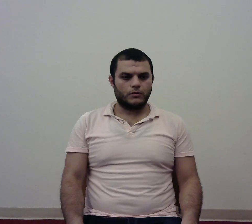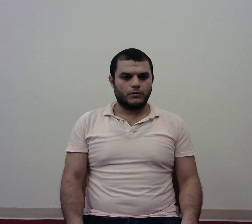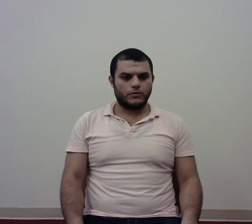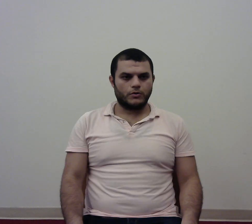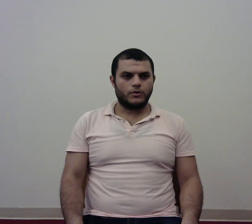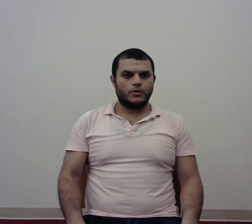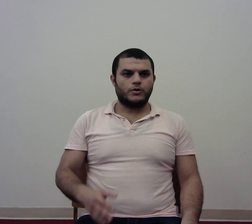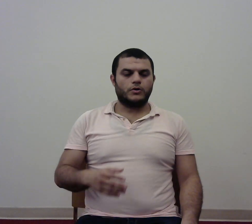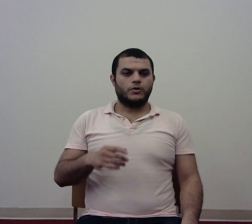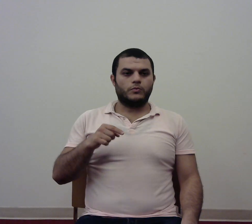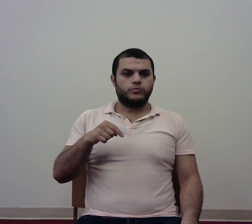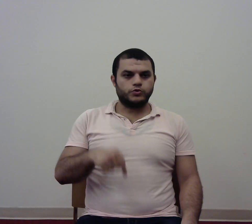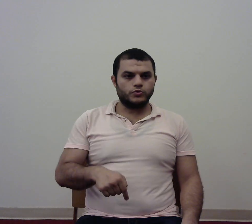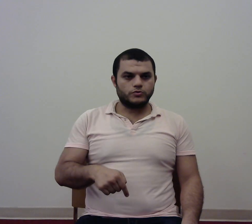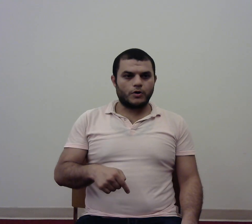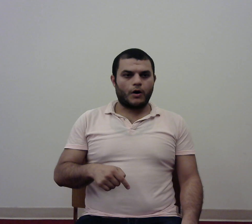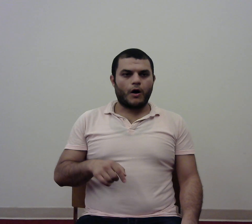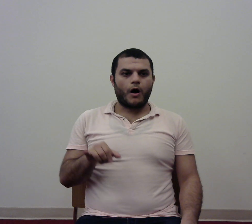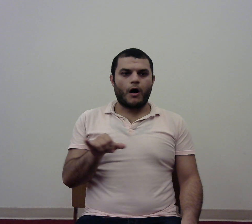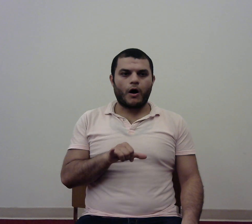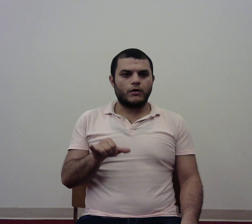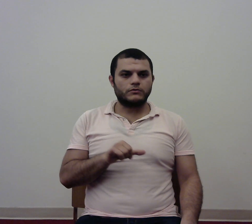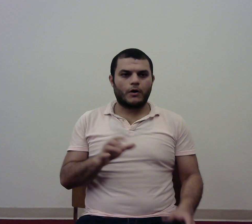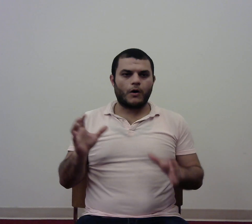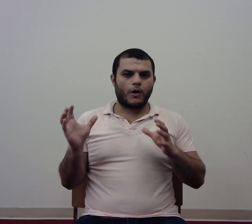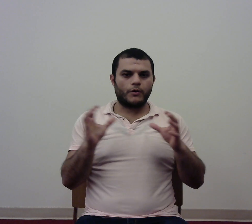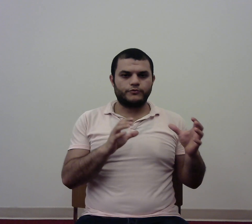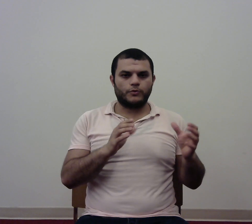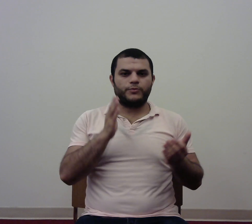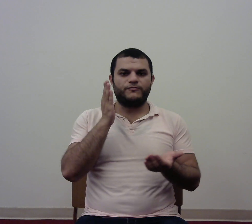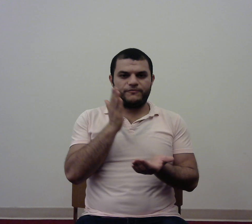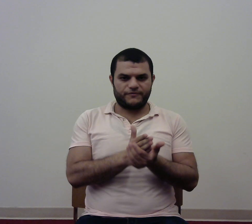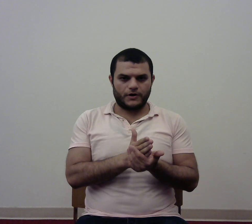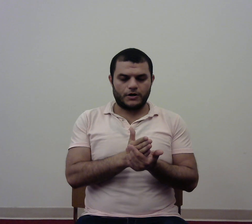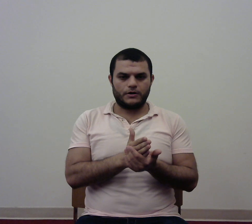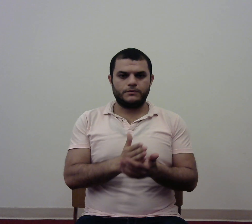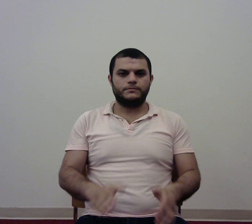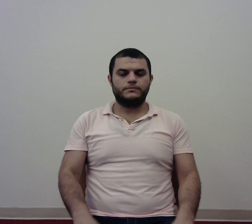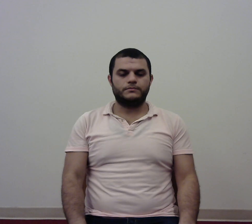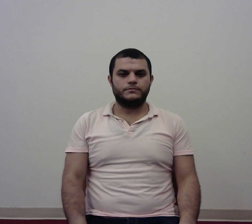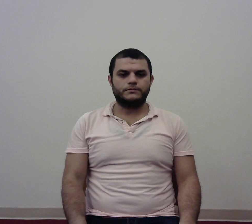Burda harda avtobus var?